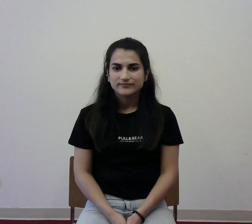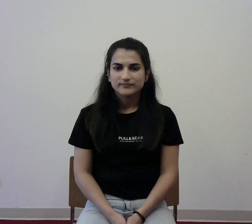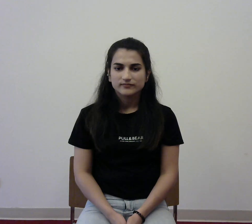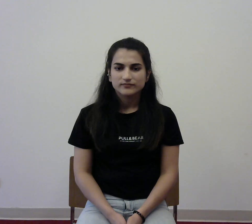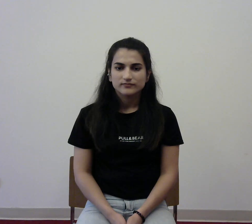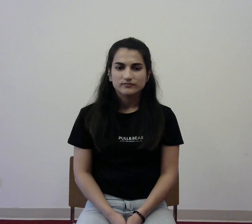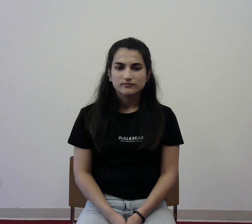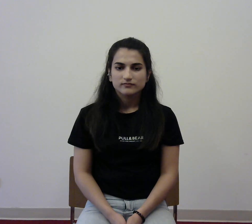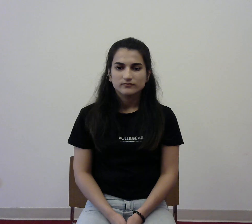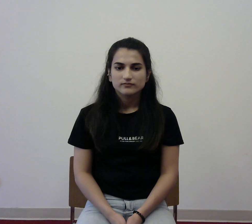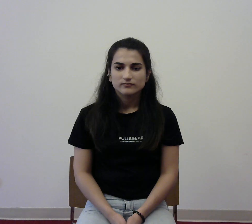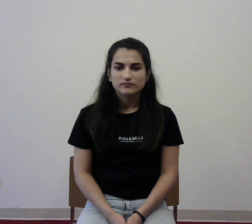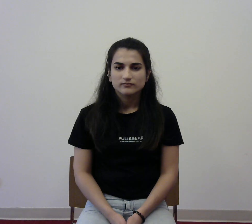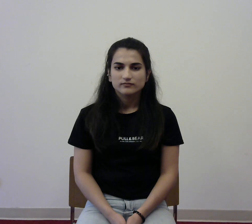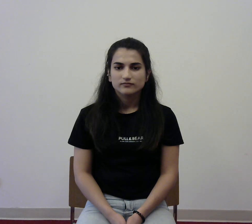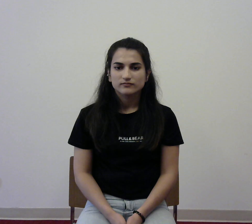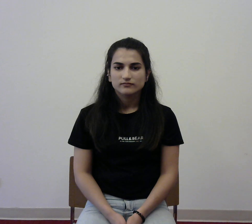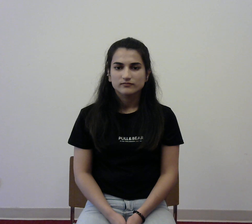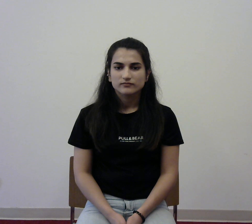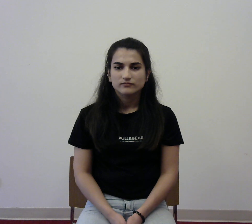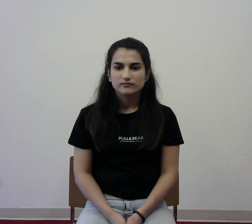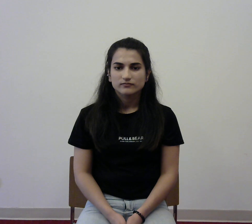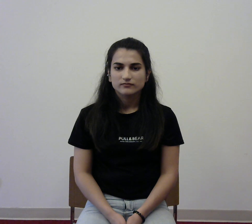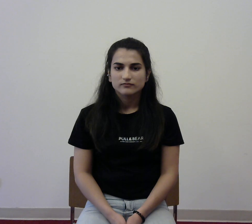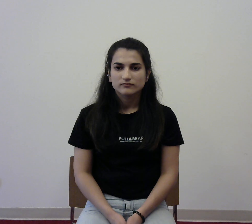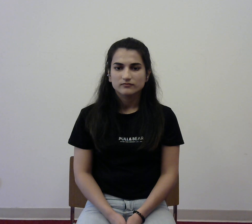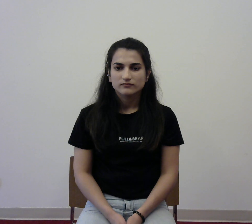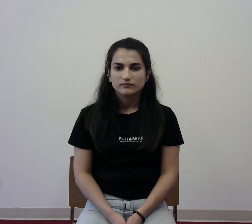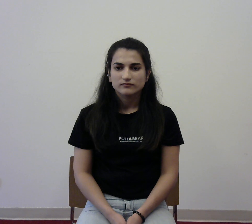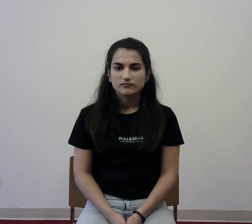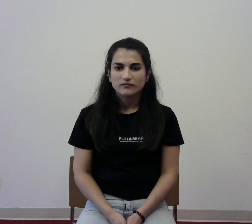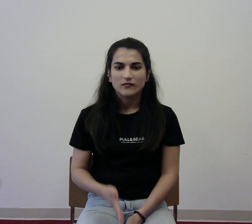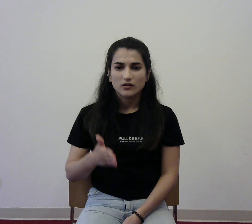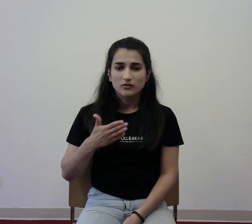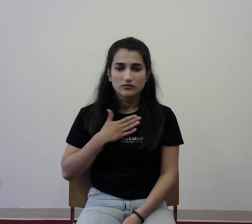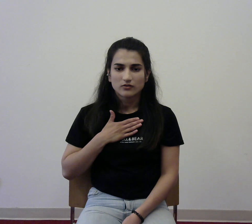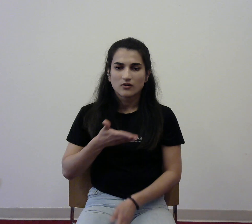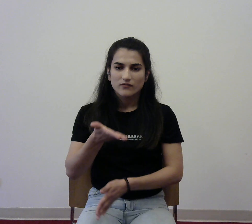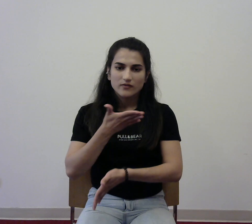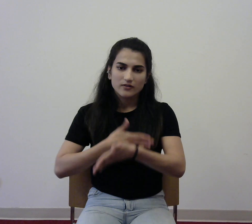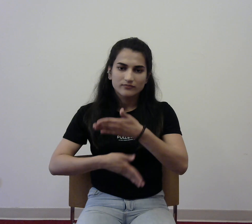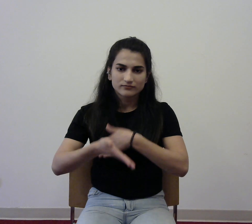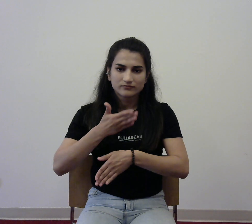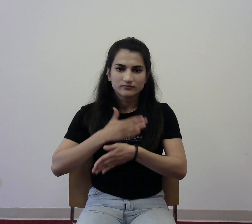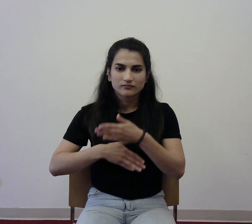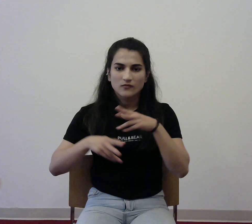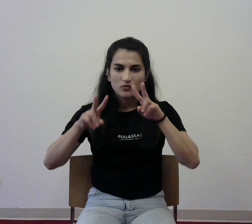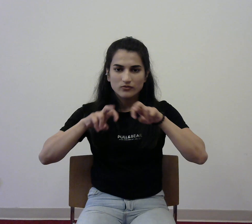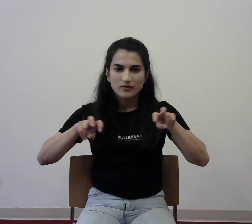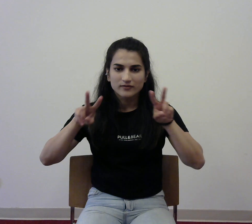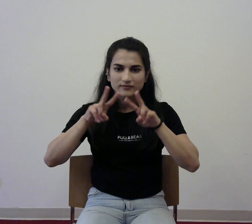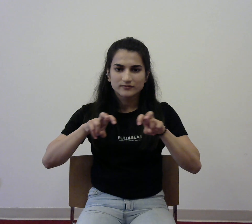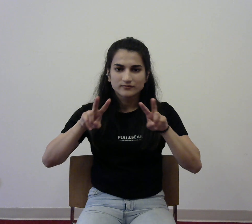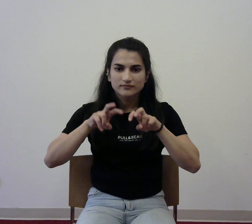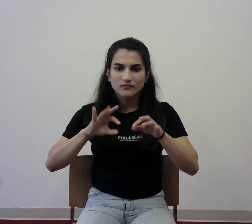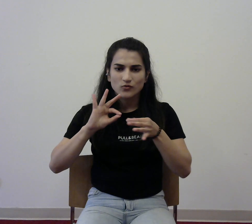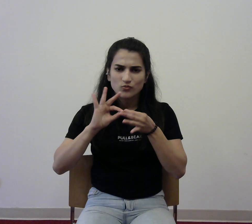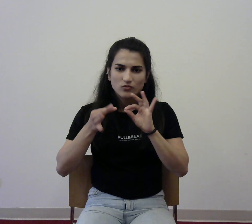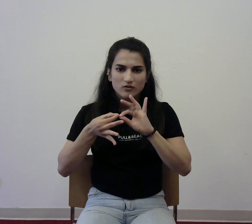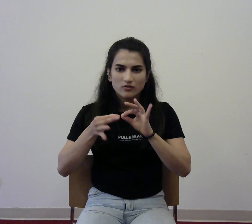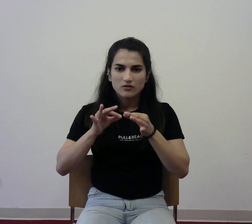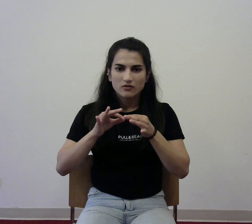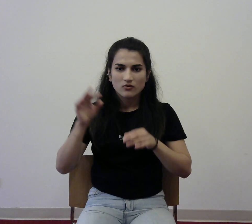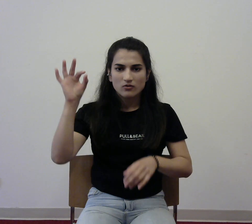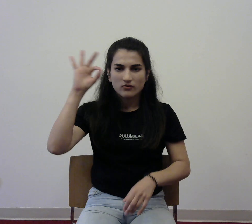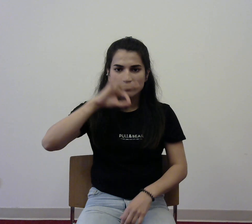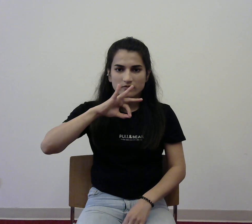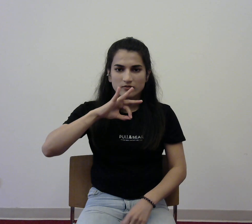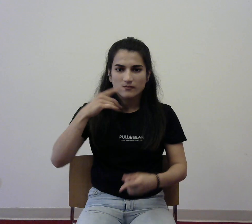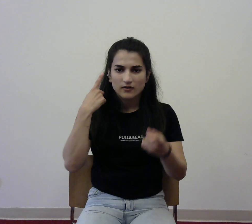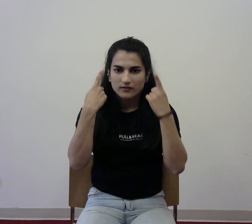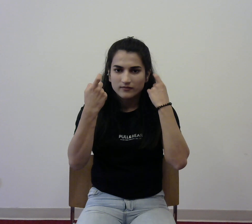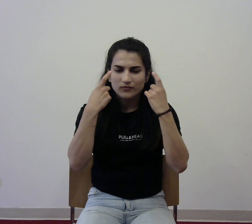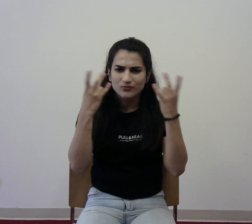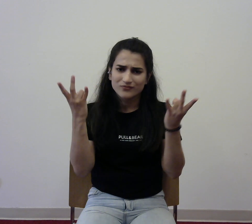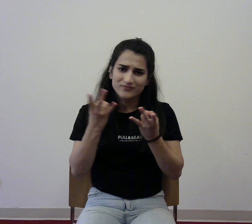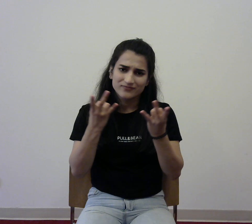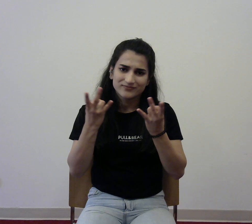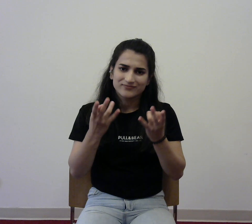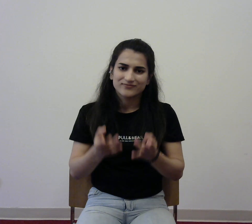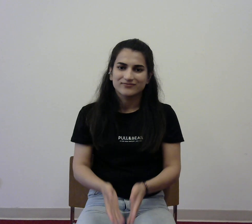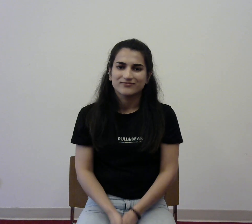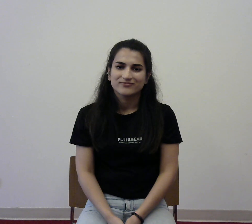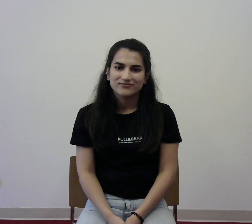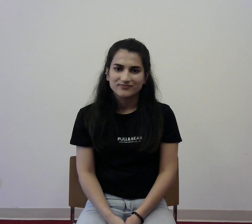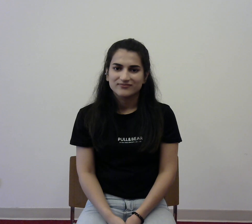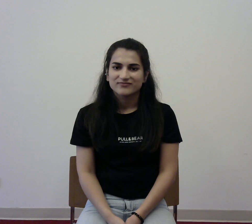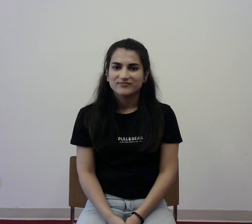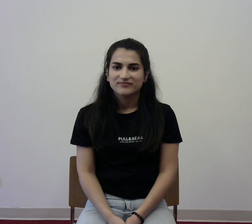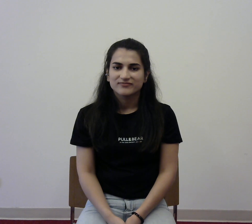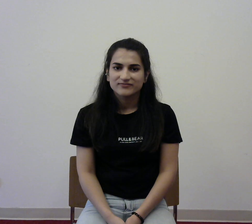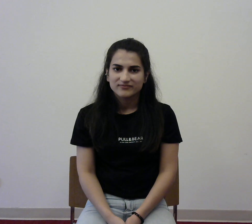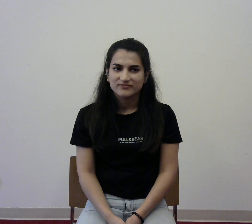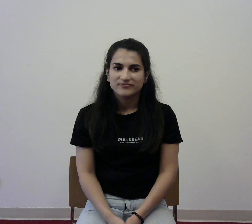Mənə əlillik müayinəsinin nəticəsi barədə məlumat lazımdır